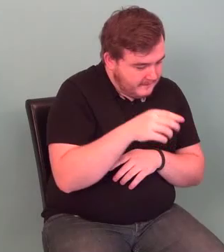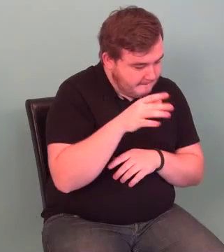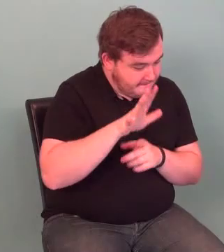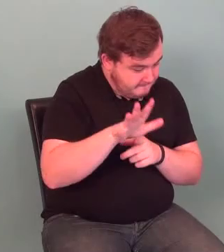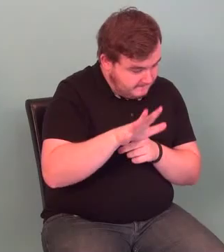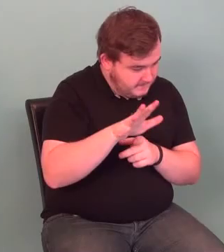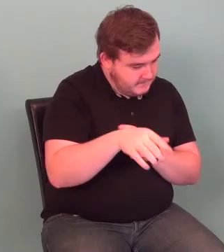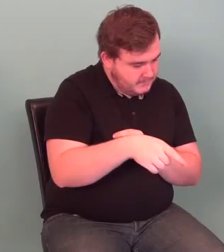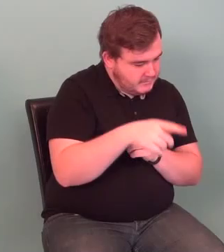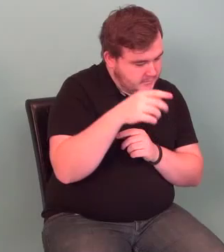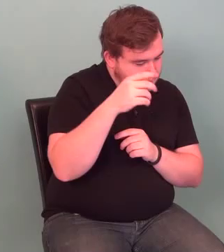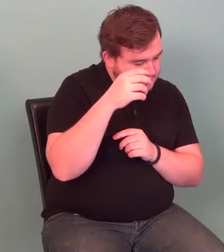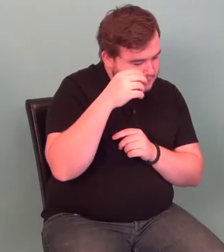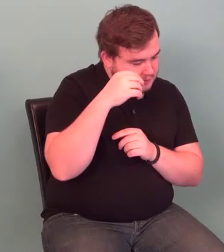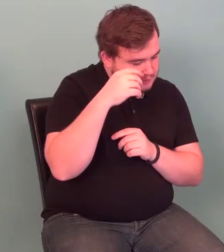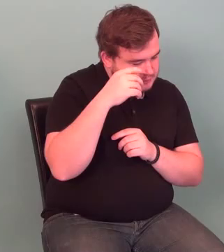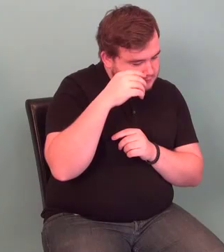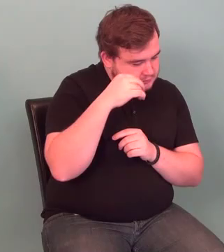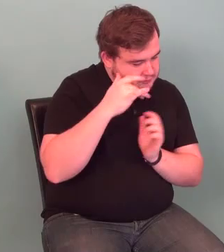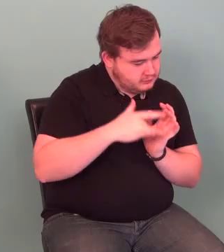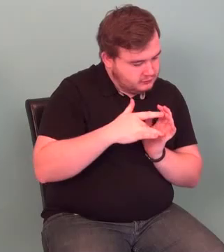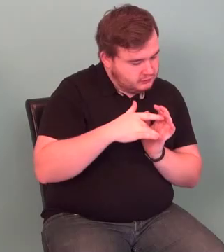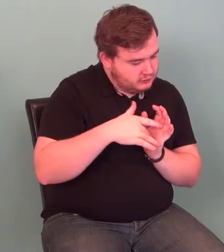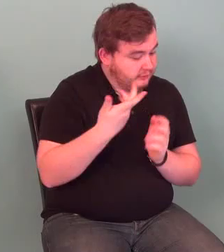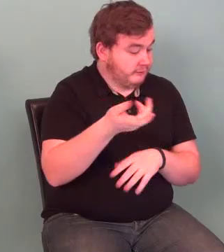Piętnastego... w środku...